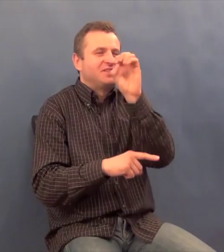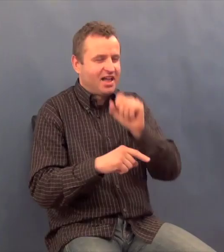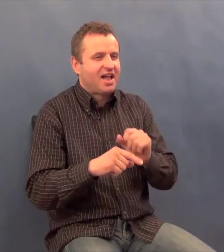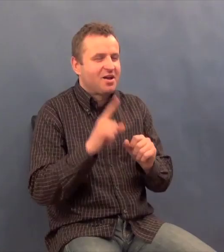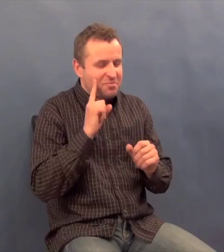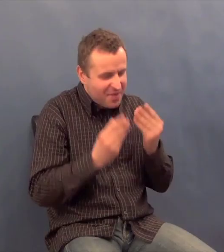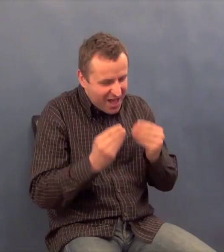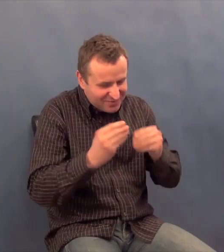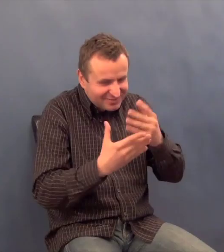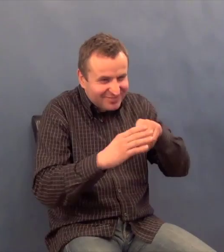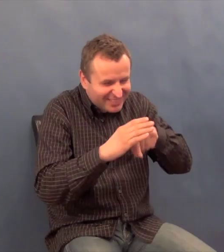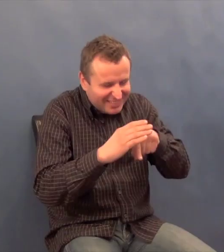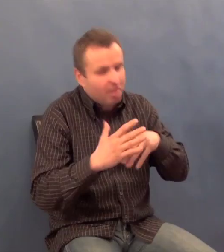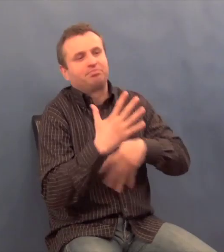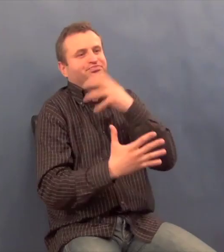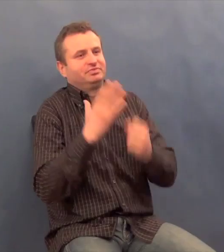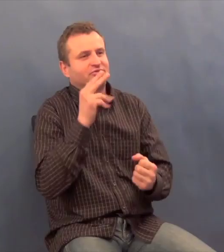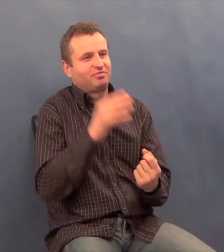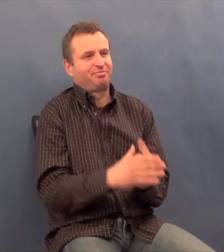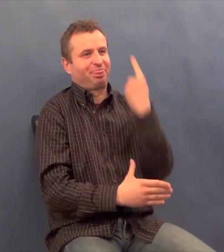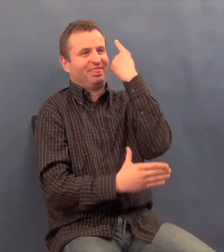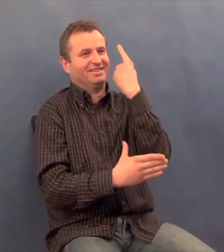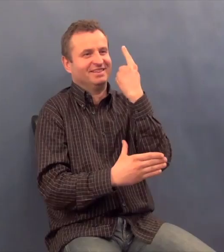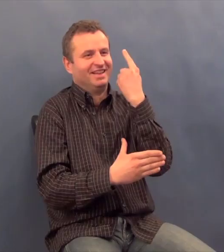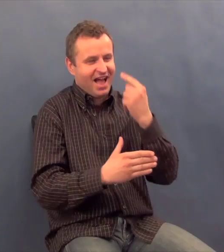Chłopiec bawi się przy dziurze w ziemi, nagle przestraszył się, bo z niej wyskoczyła żaba.